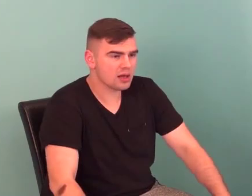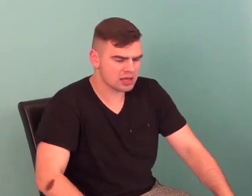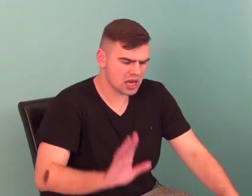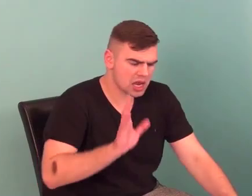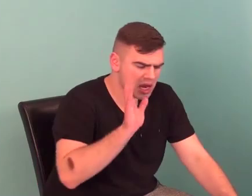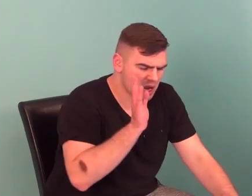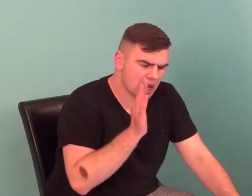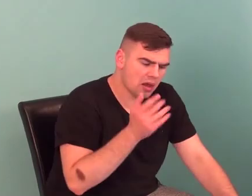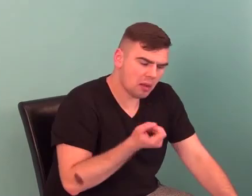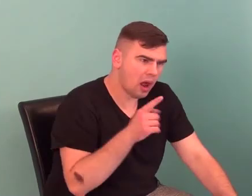Nie, zdziwiony jestem tylko.